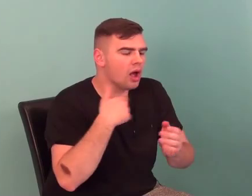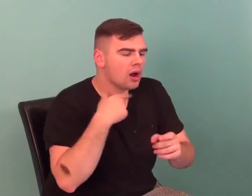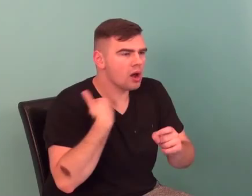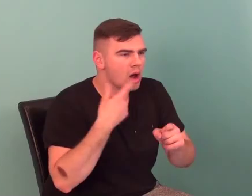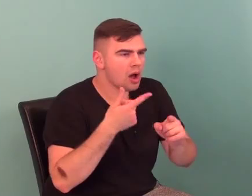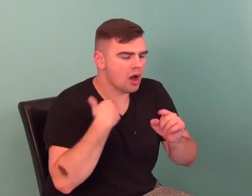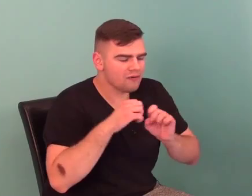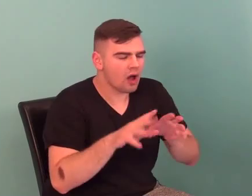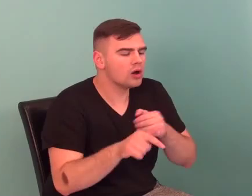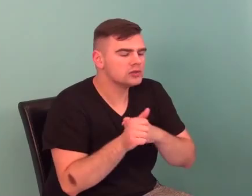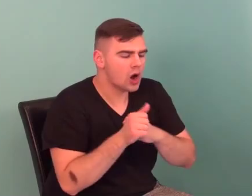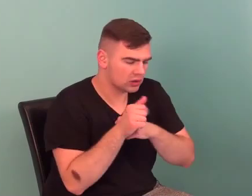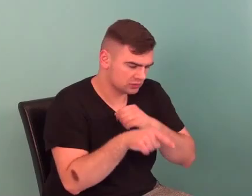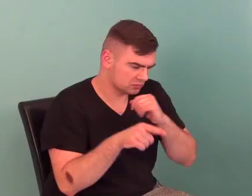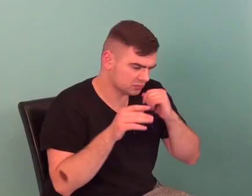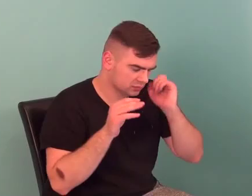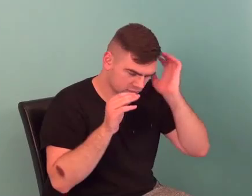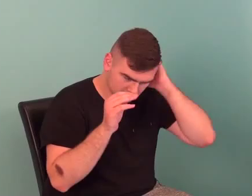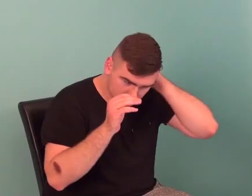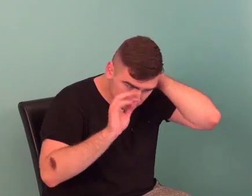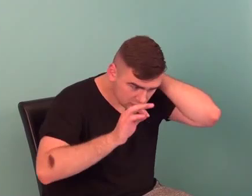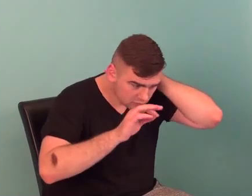Ja wyjaśnię o co tu chodzi.